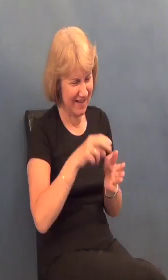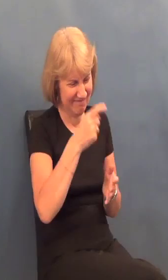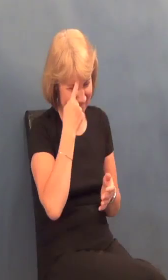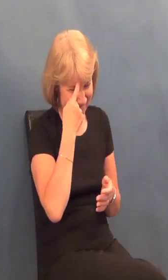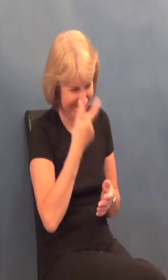Ale głupie.